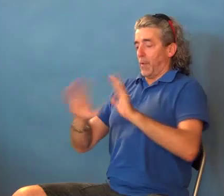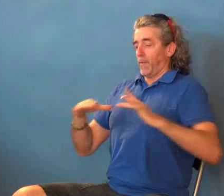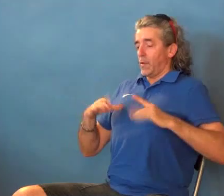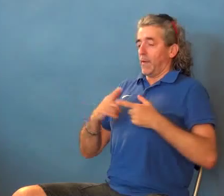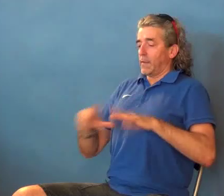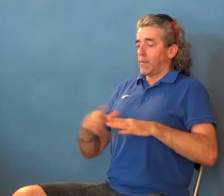Masz wolne na spotkanie?